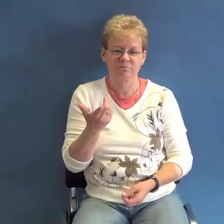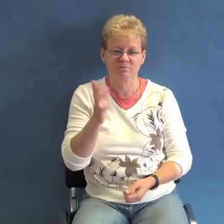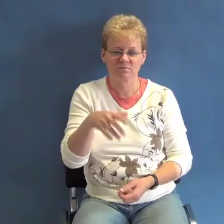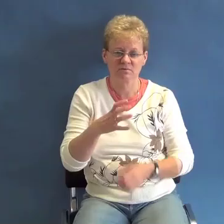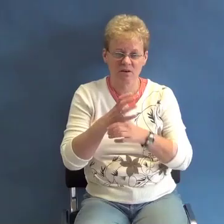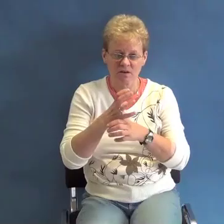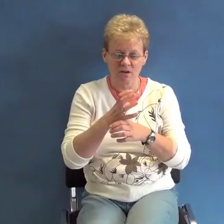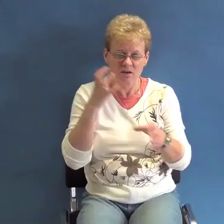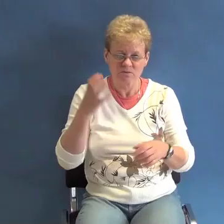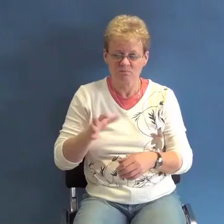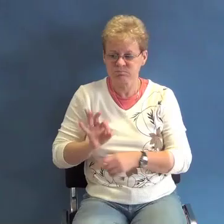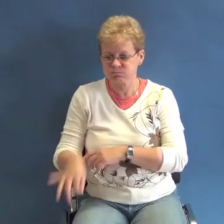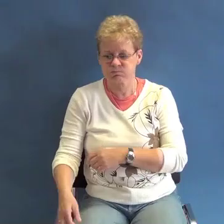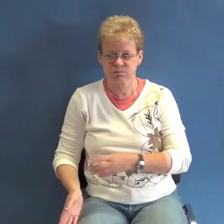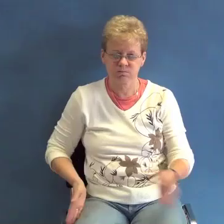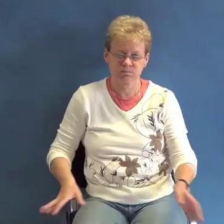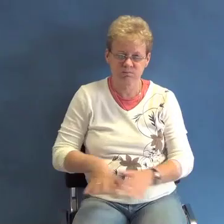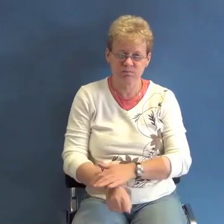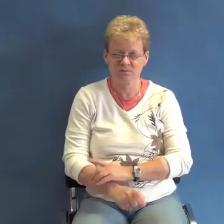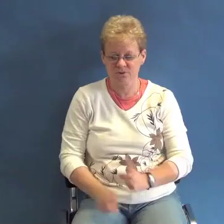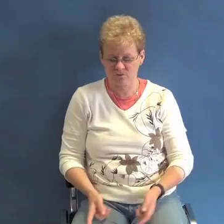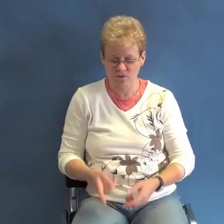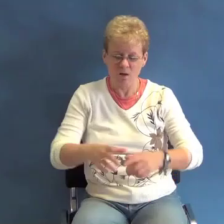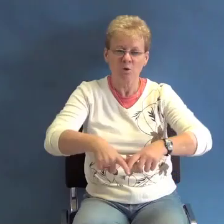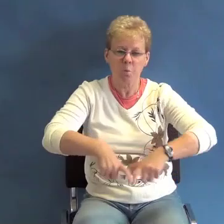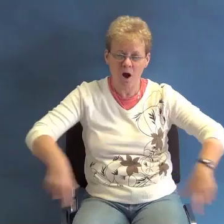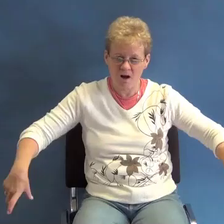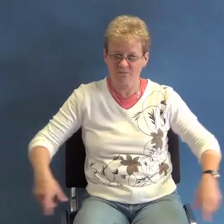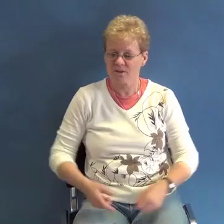Nie wolno niszczyć wyposażenia autobusu, na przykład siedzeń.